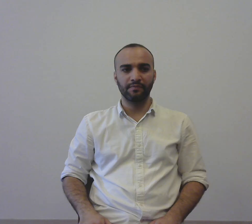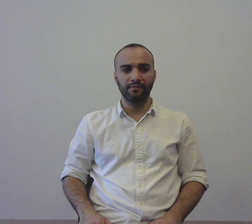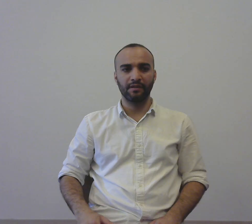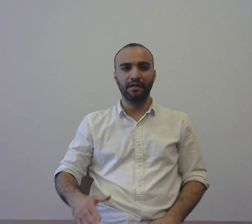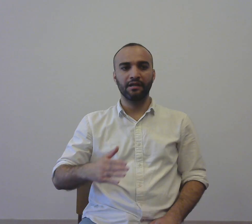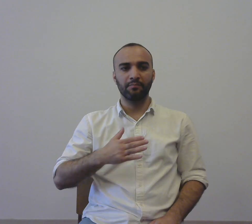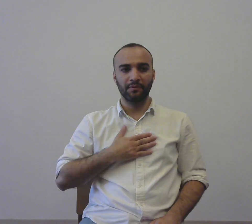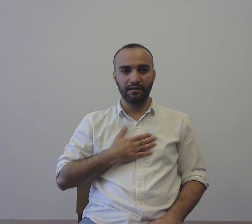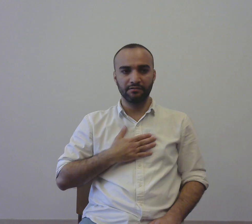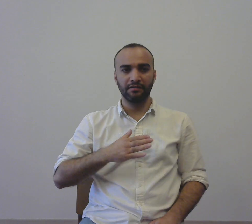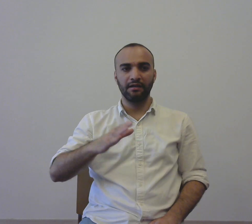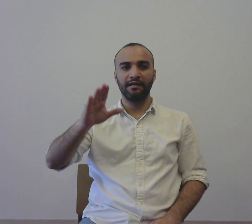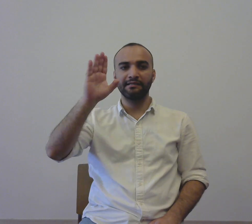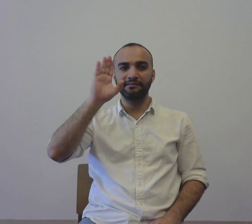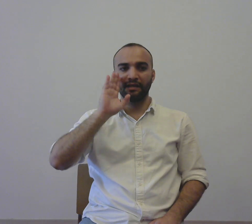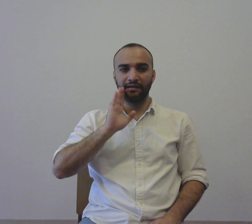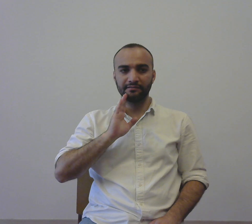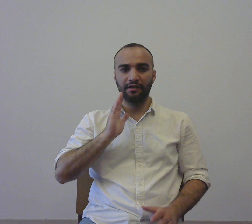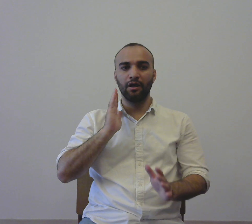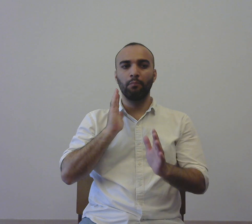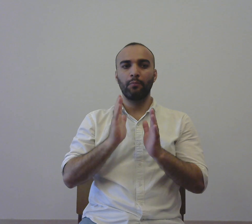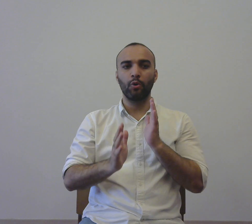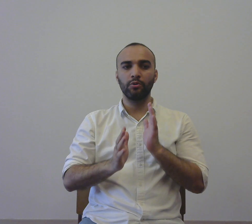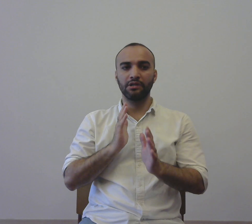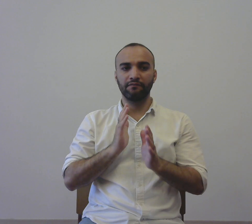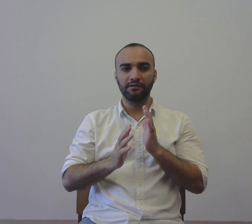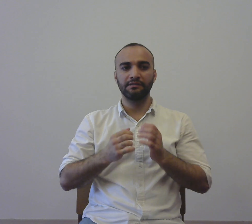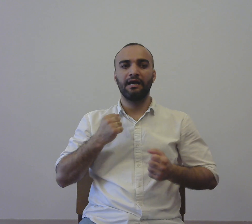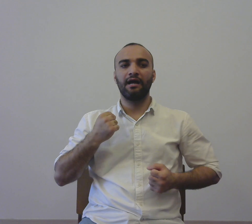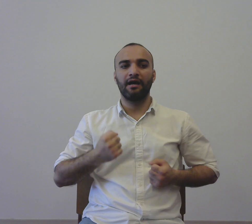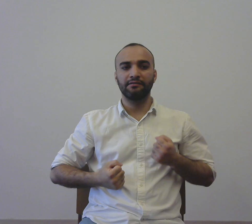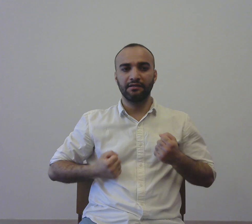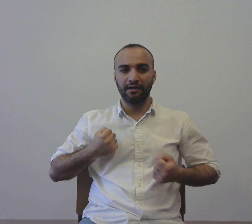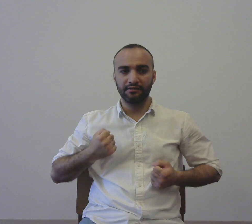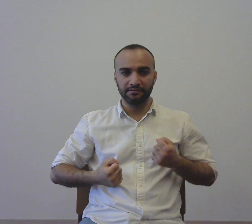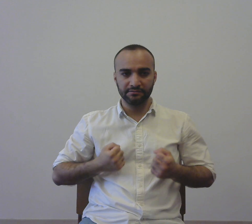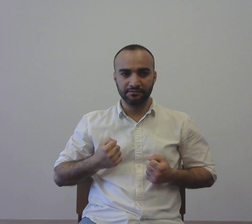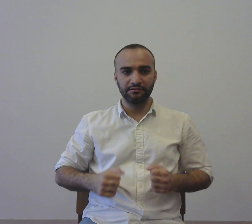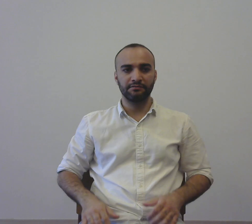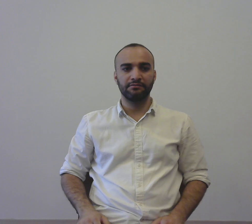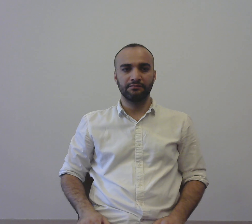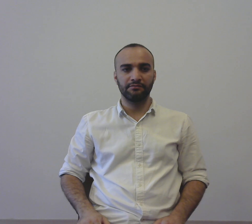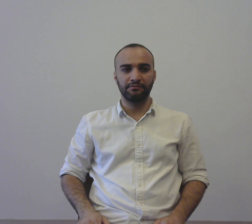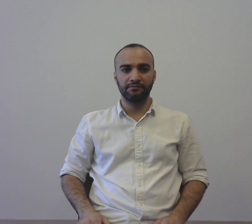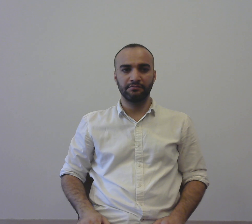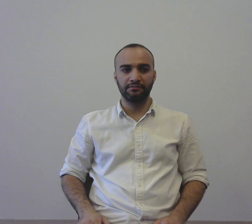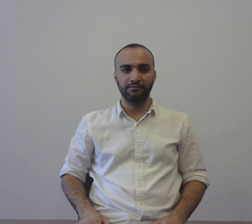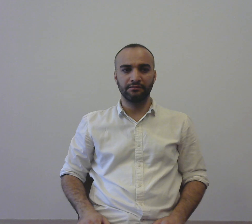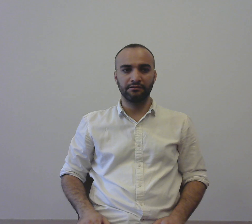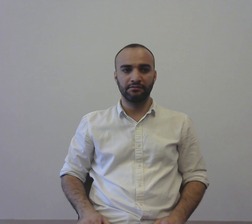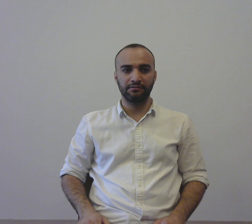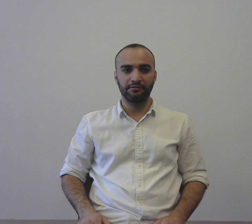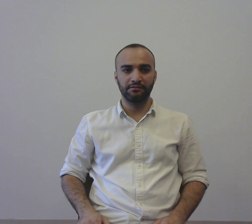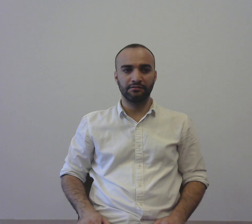Mən səhərlər bulvarda qaçıram